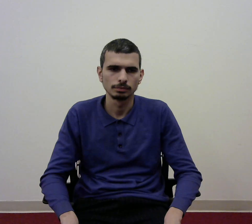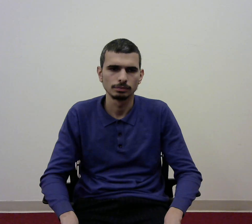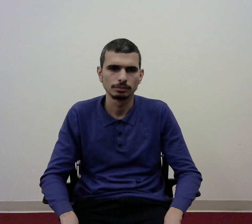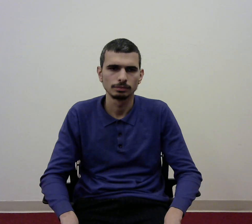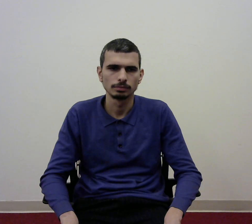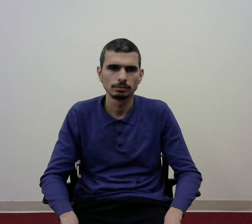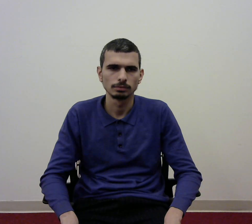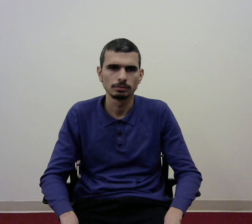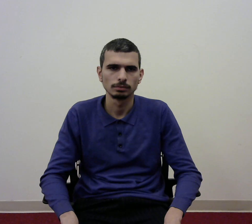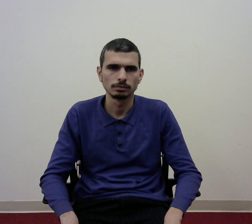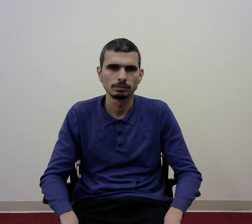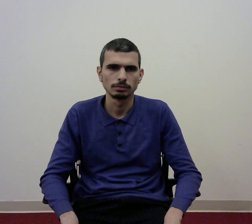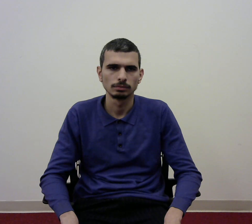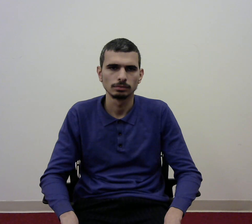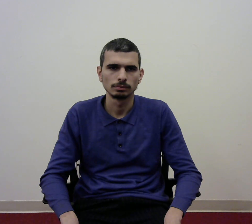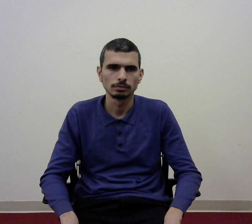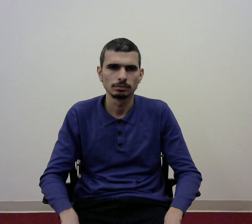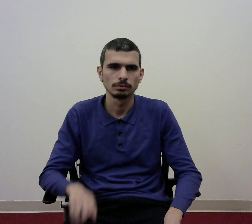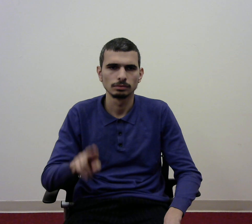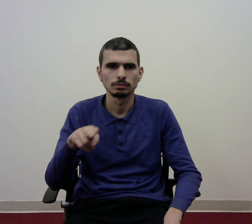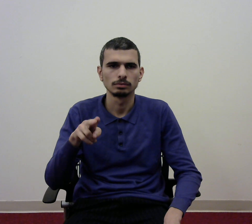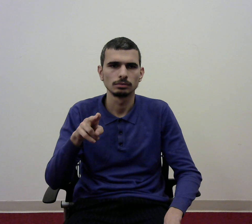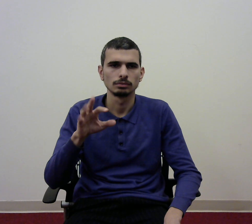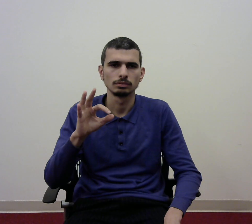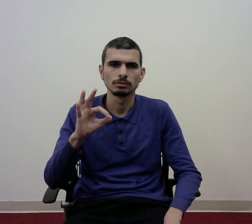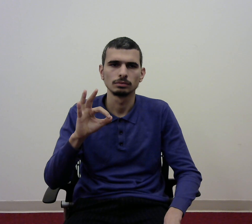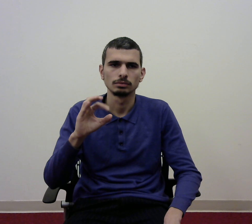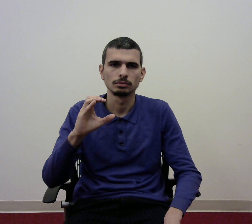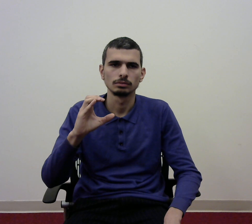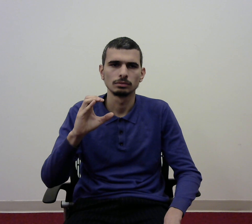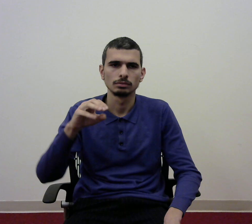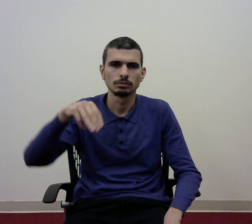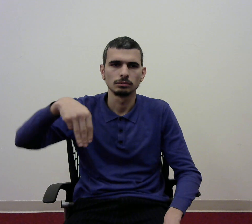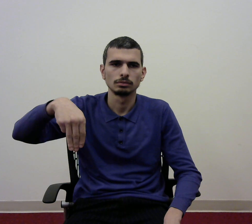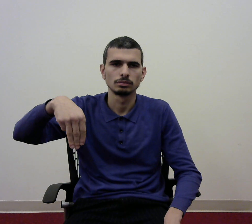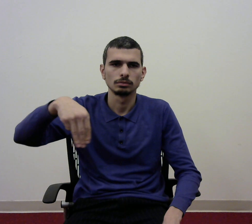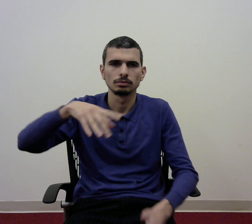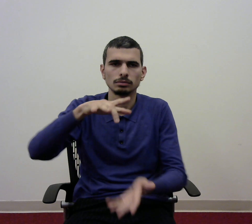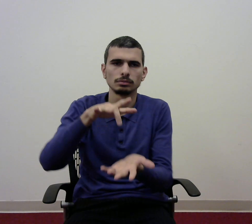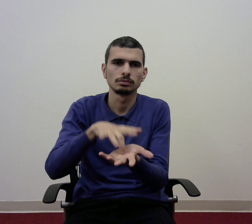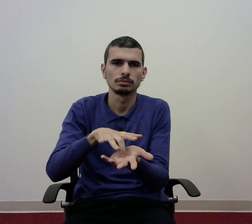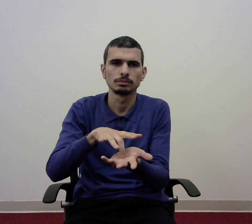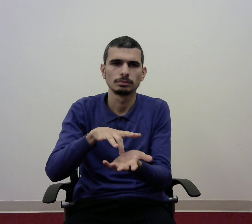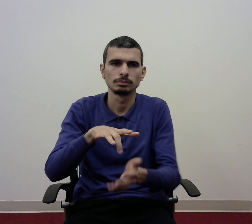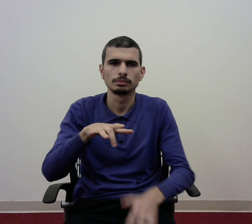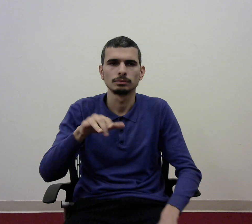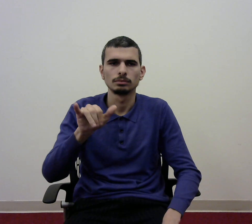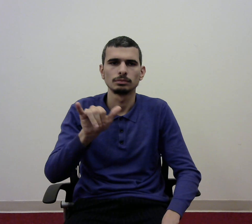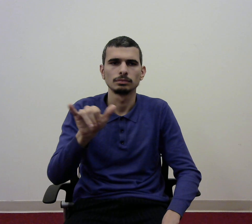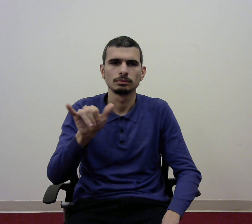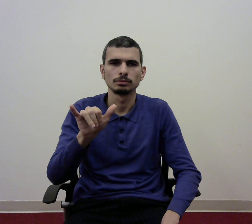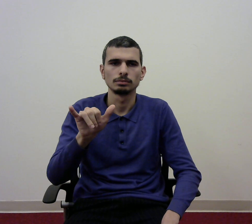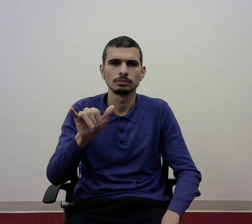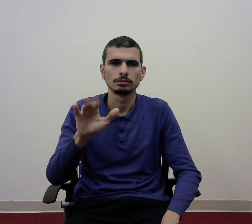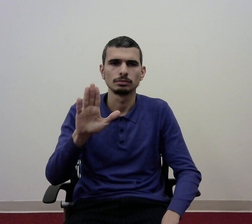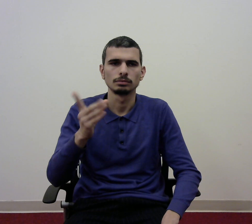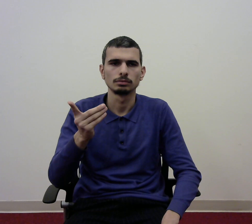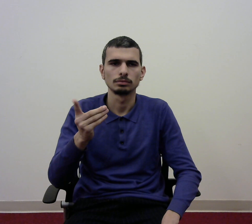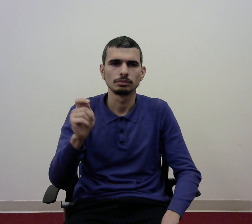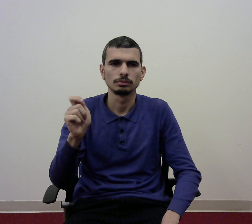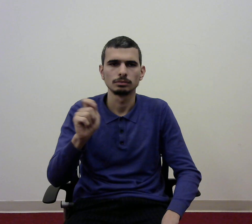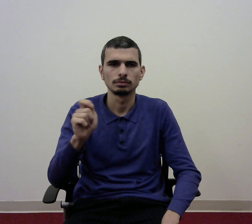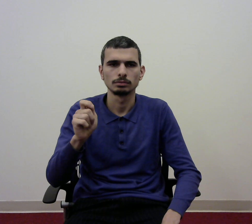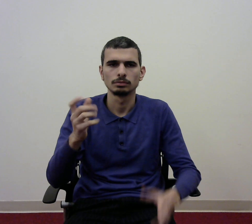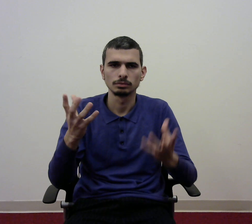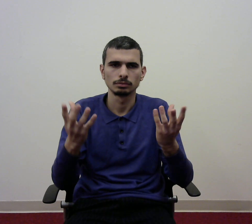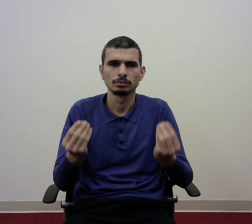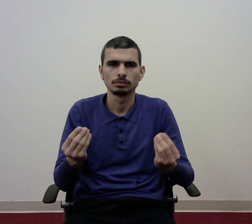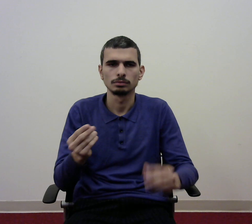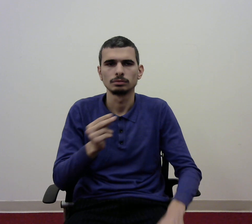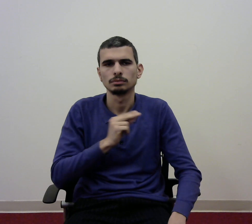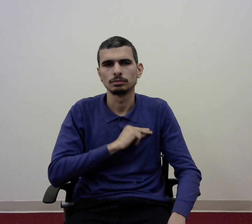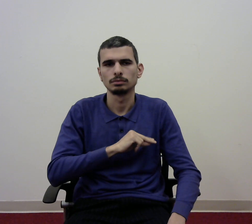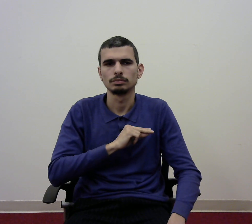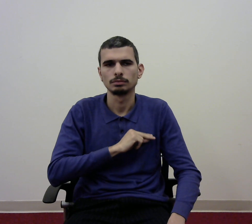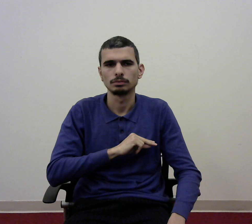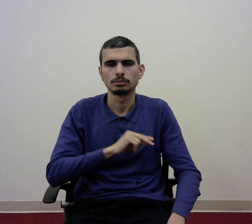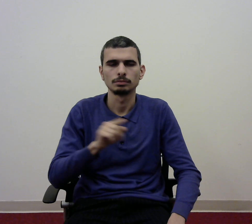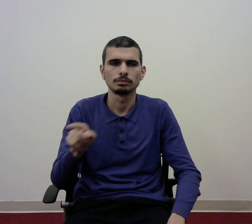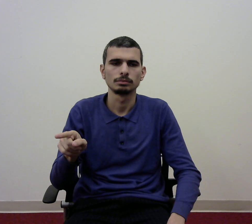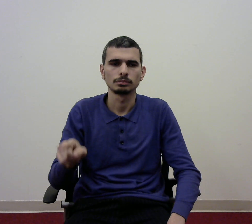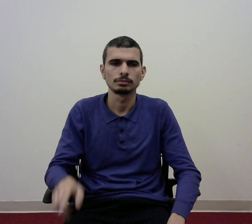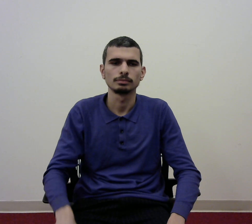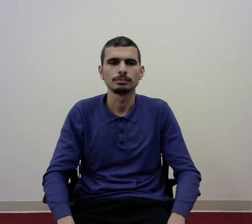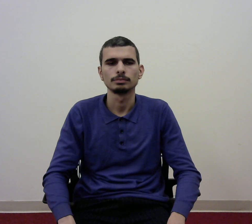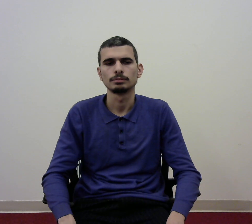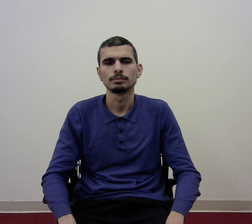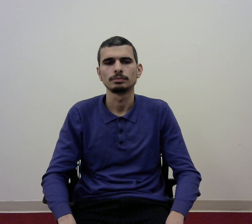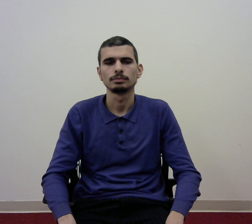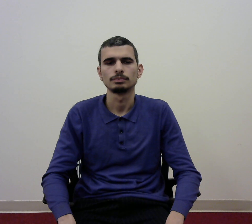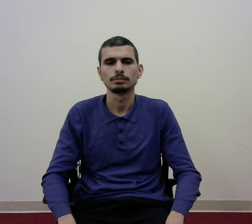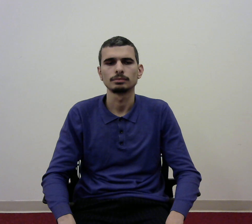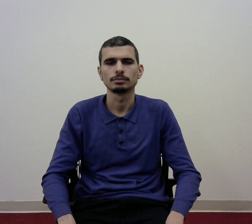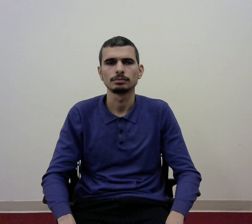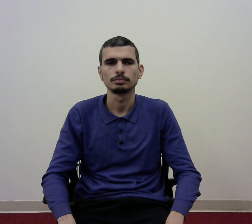DOST mərkəzləri şənbə və bazar günü işləyirmi?